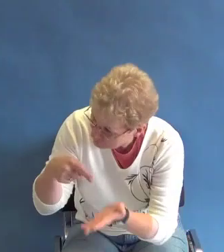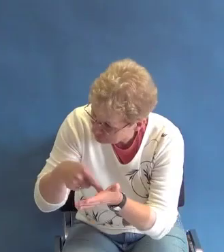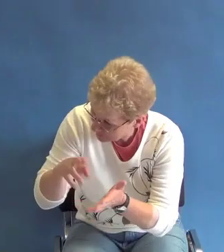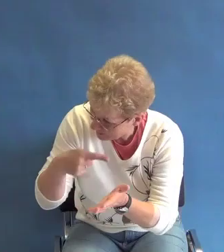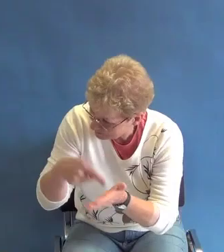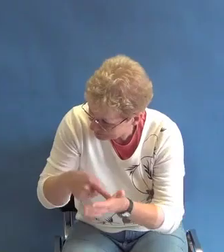Wskazać który dzień?